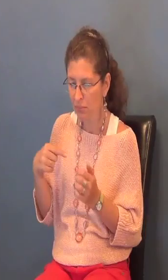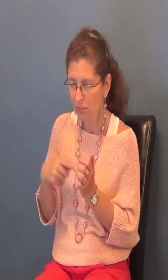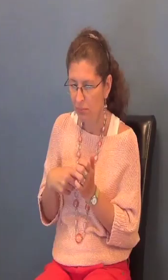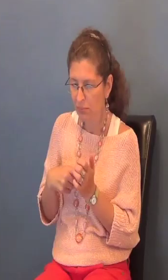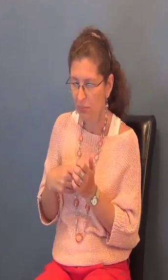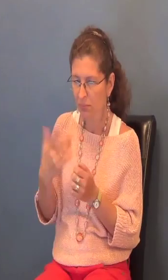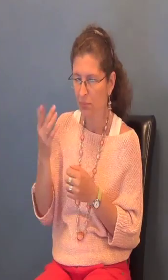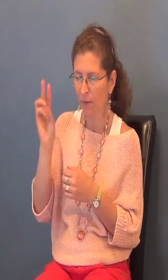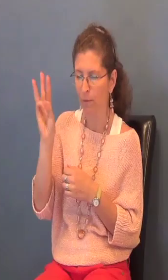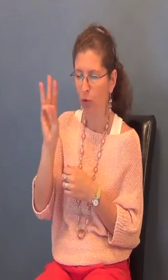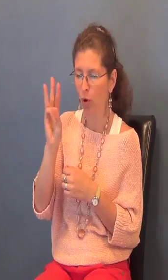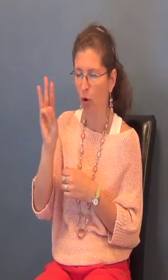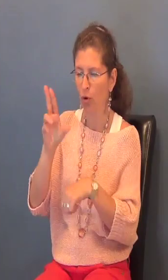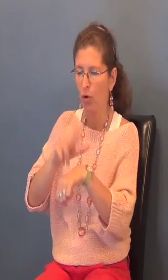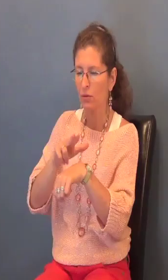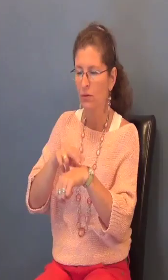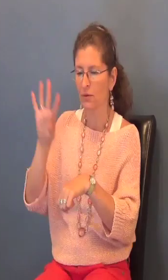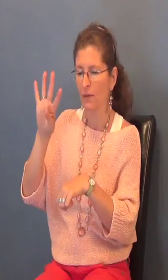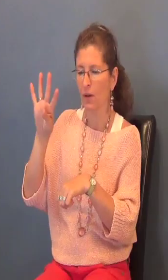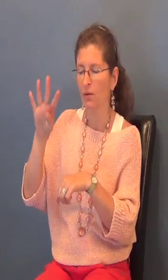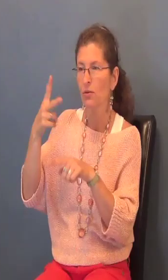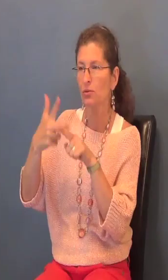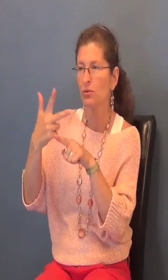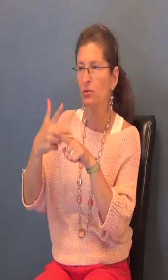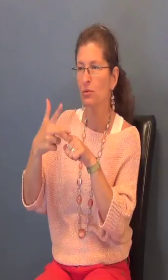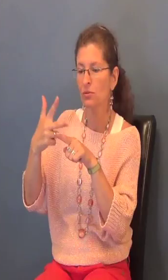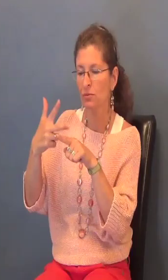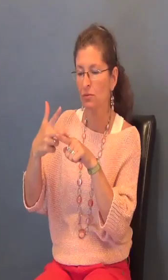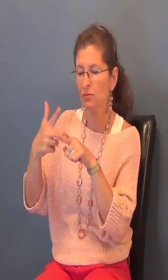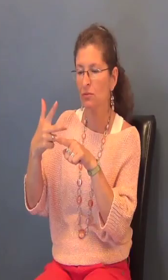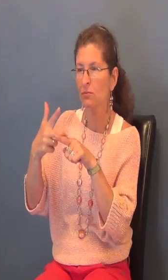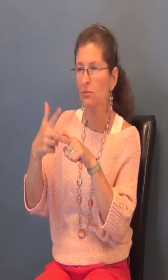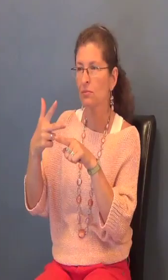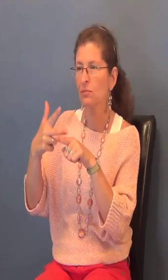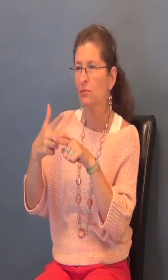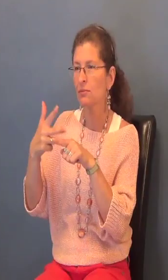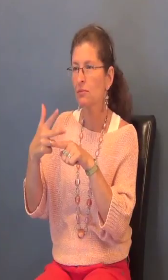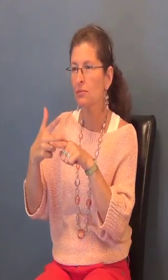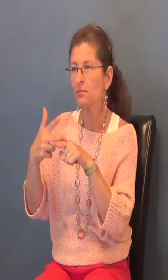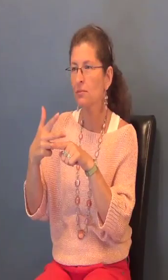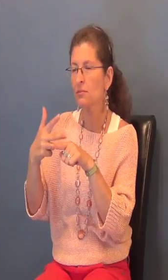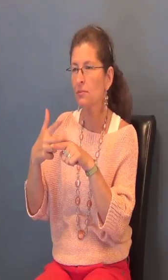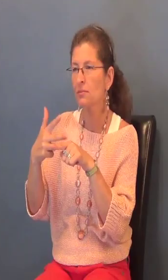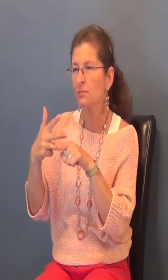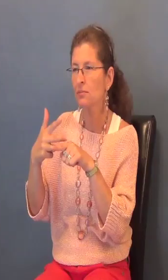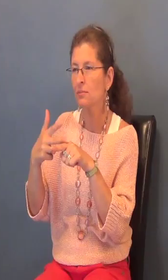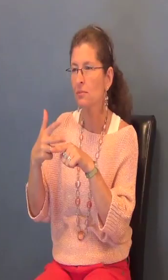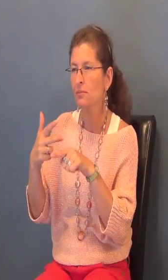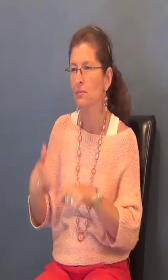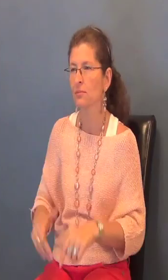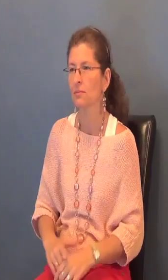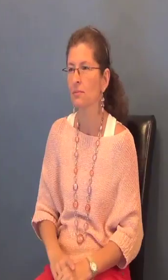Wtorek o czwartej trzydzieści?